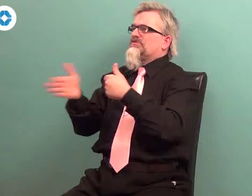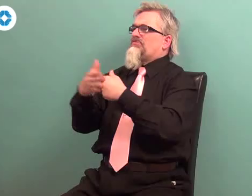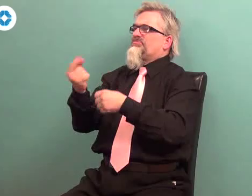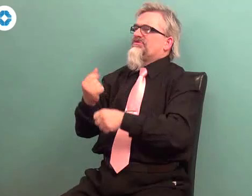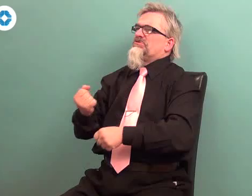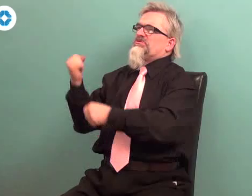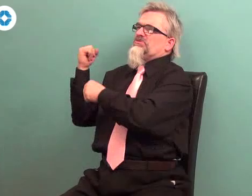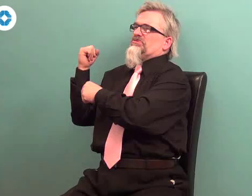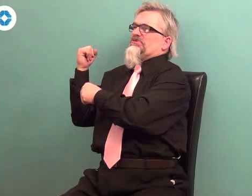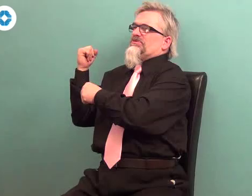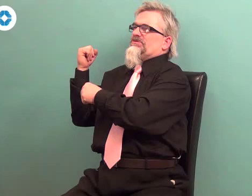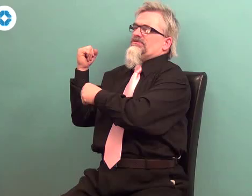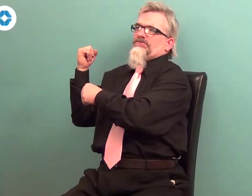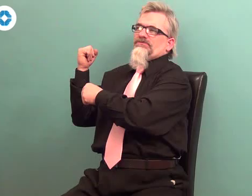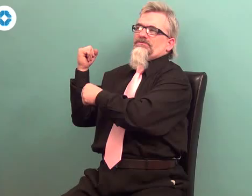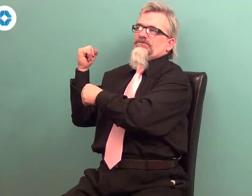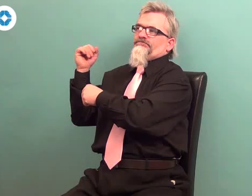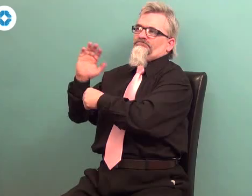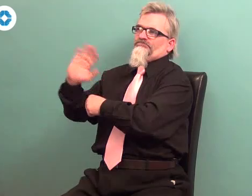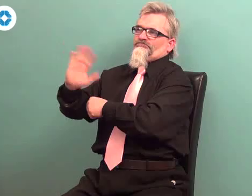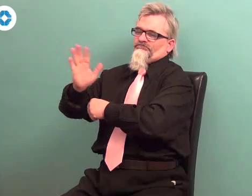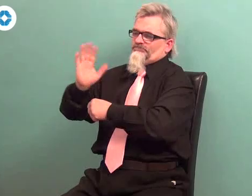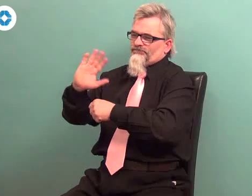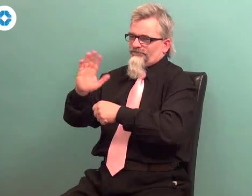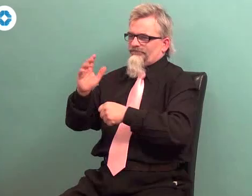Zamachnął się toporkiem, ale wstrzymał się.